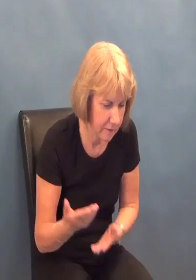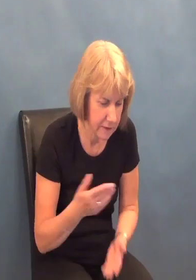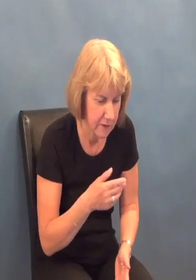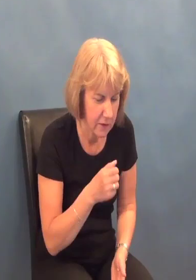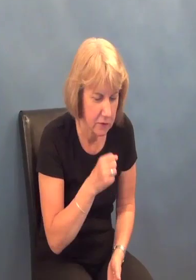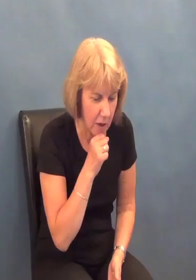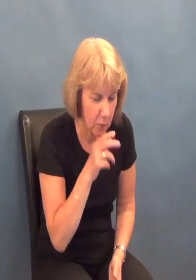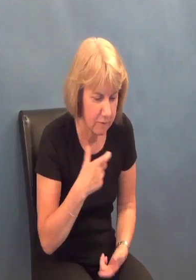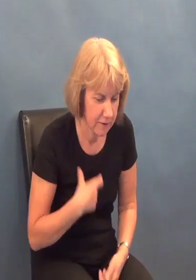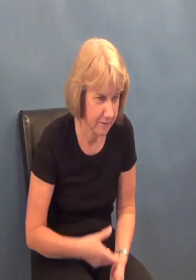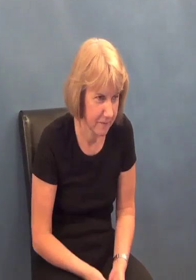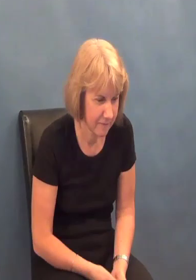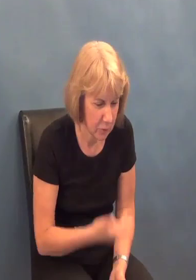Zaproszenie od dziadków na wieś.